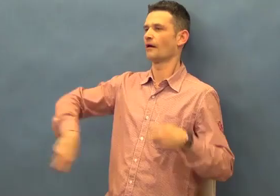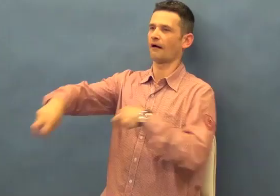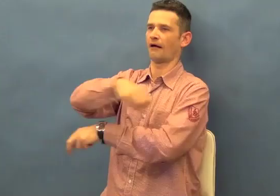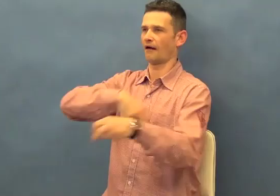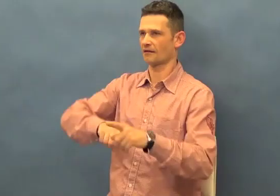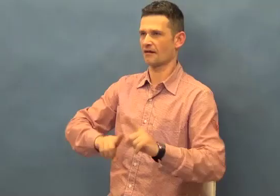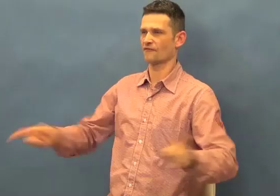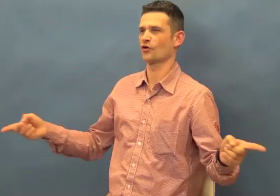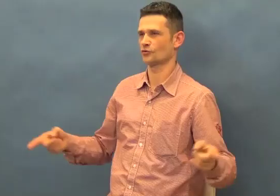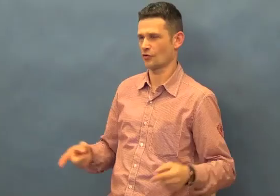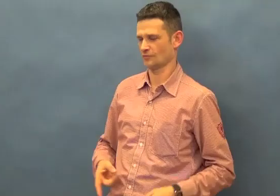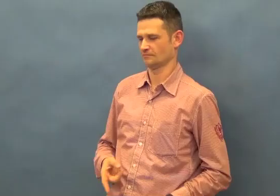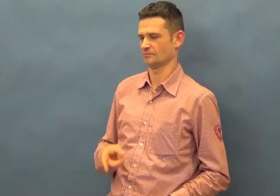Nie wolno chodzić wokół osobom postronnym.